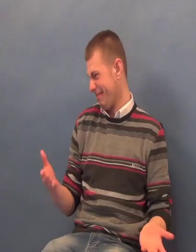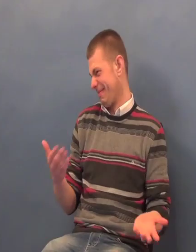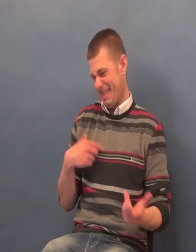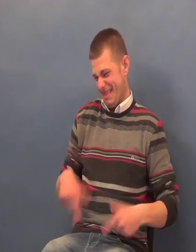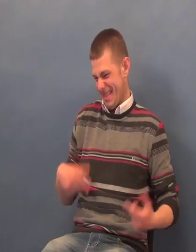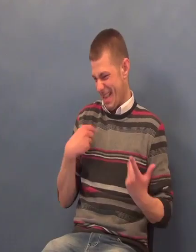Majtki? Ja?